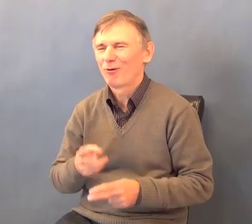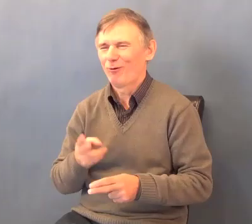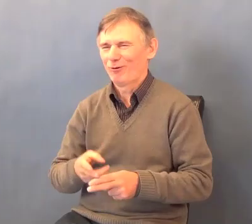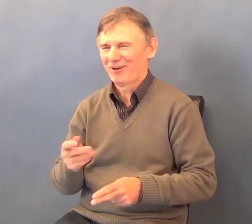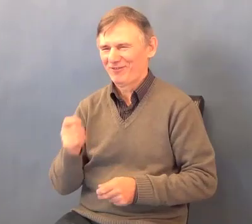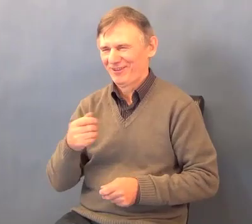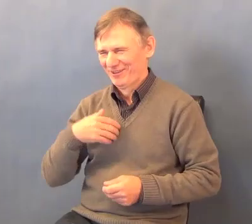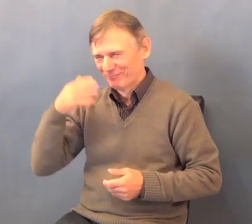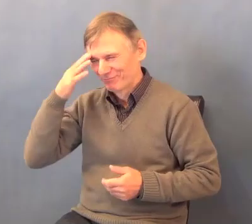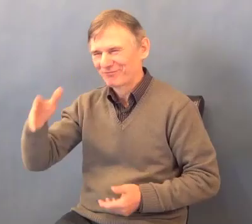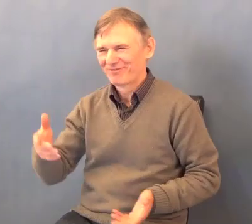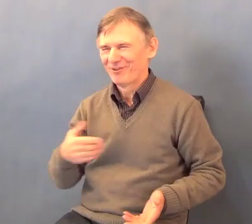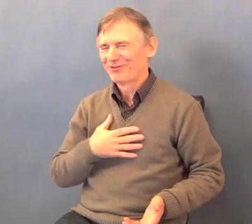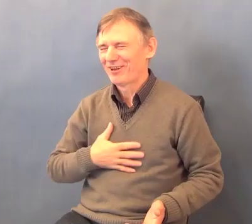Ja bym zachorował, nie umiem tak.